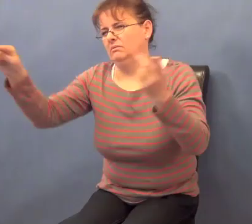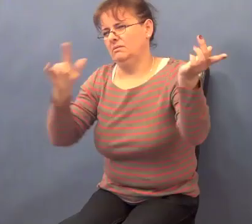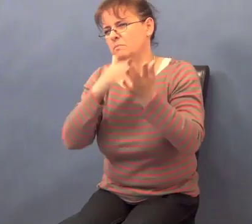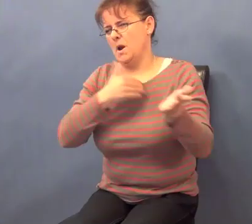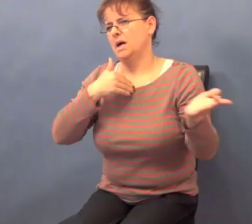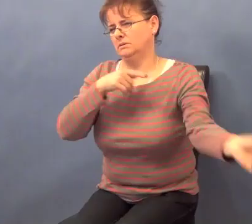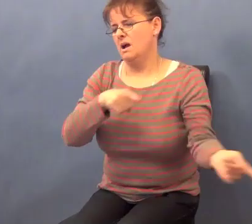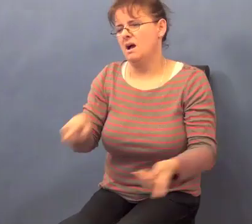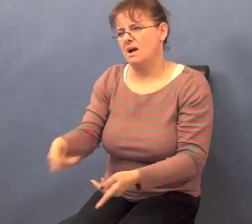Więc informuje, tak jest w Polsce.